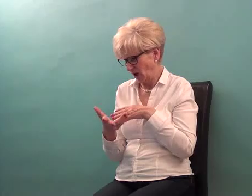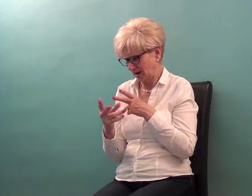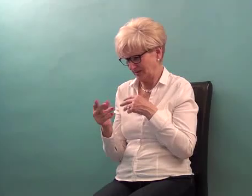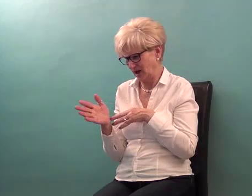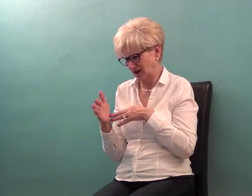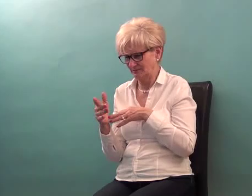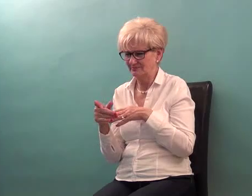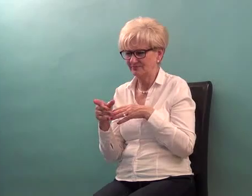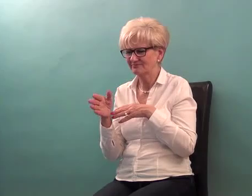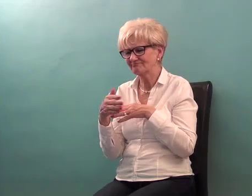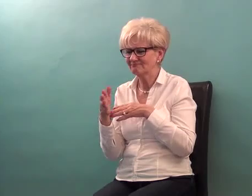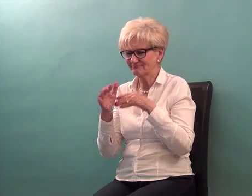Ryba pływa w akwarium.